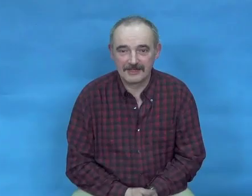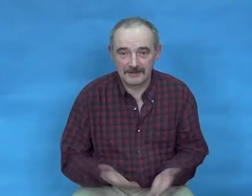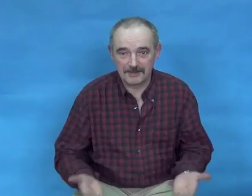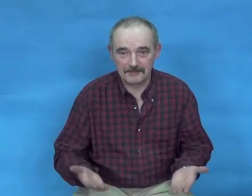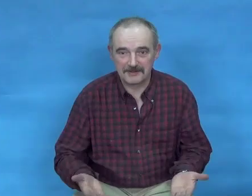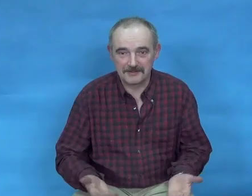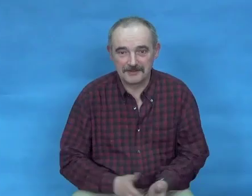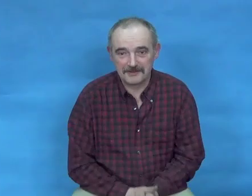Hałas.